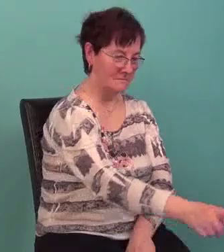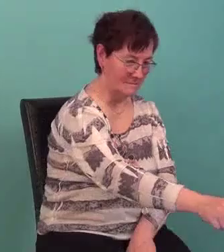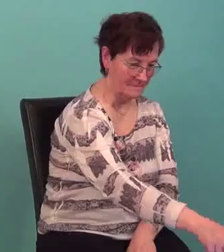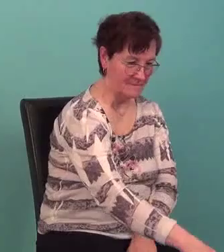Ja...